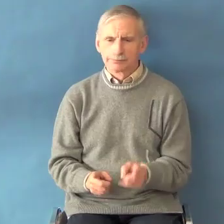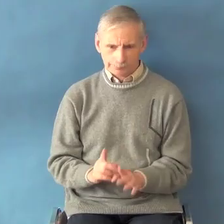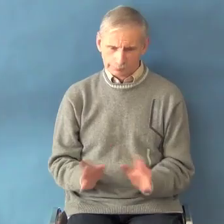Koniec.